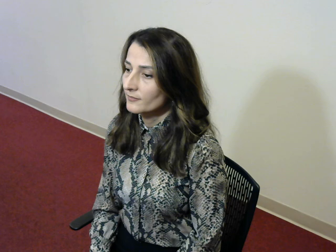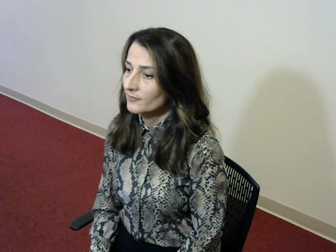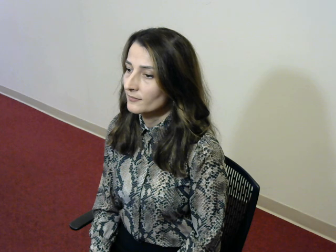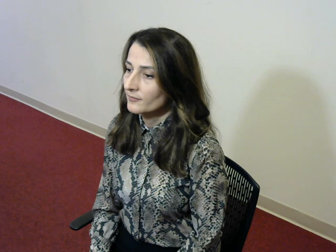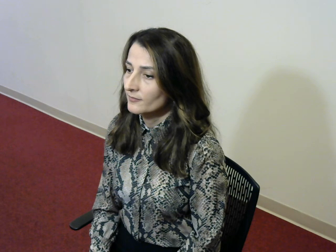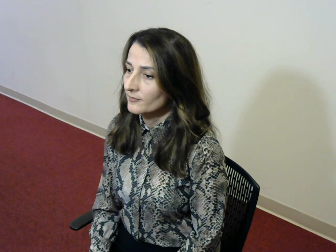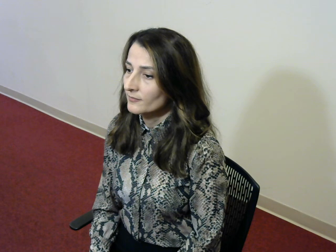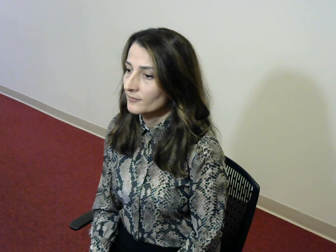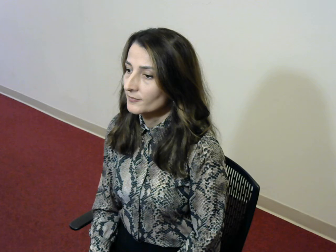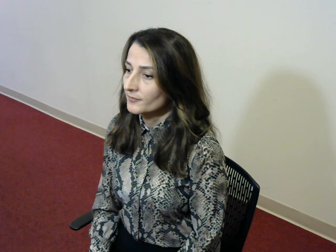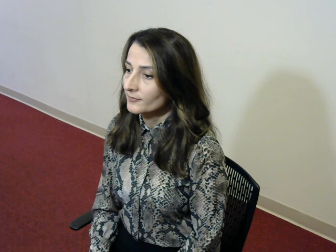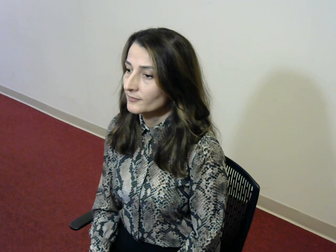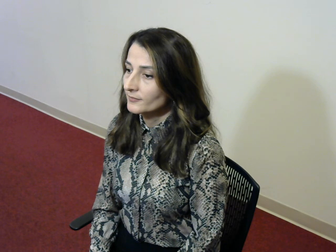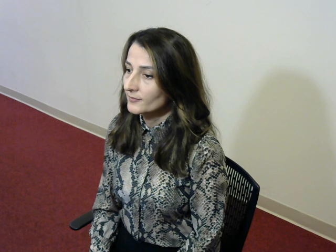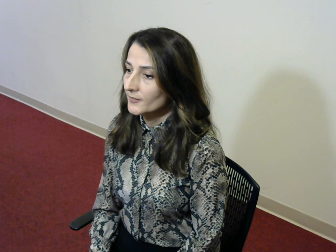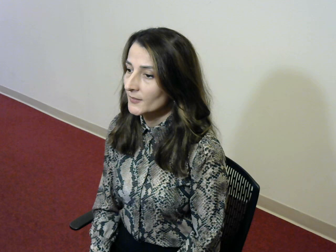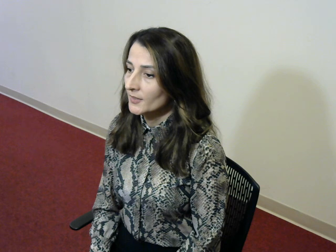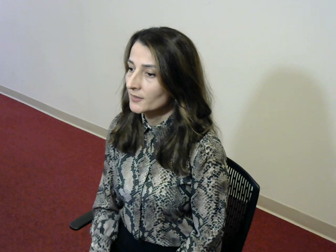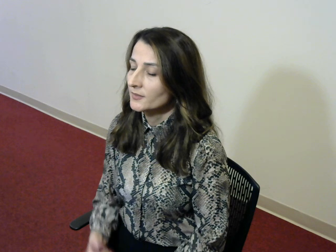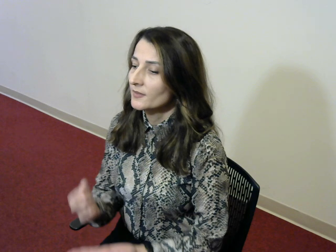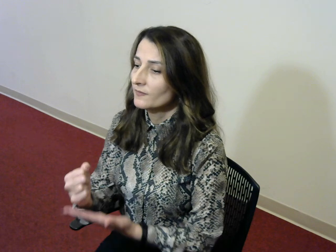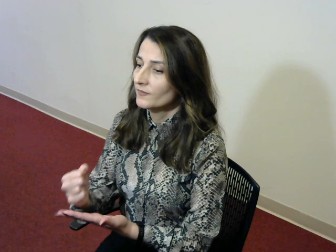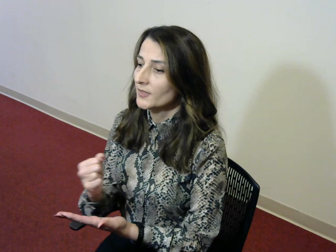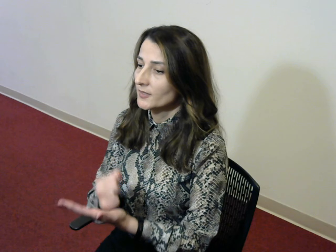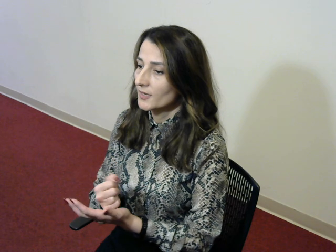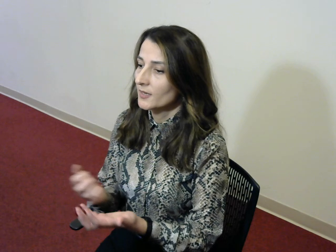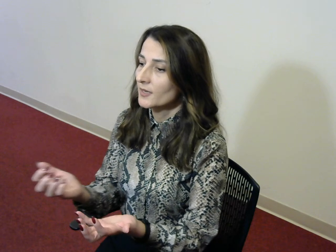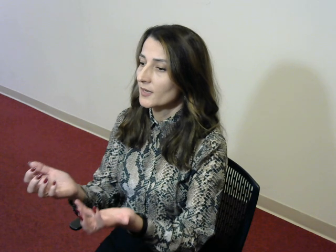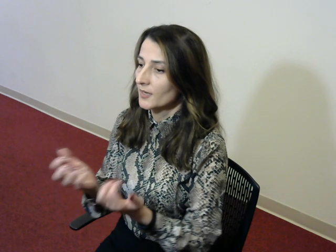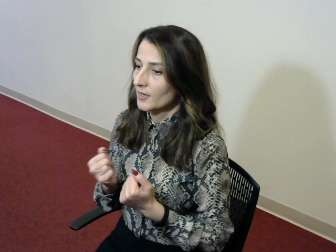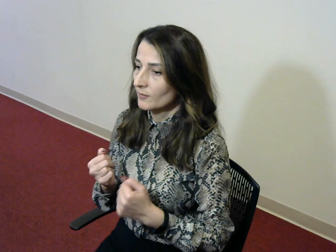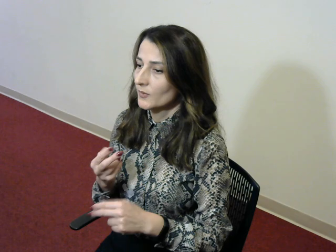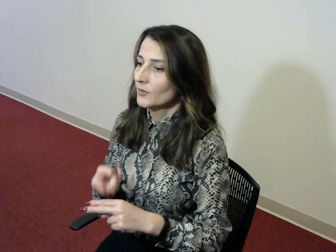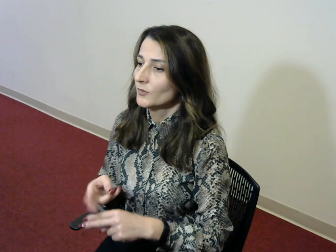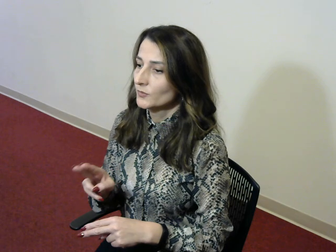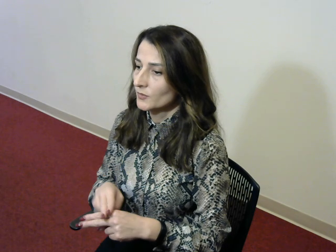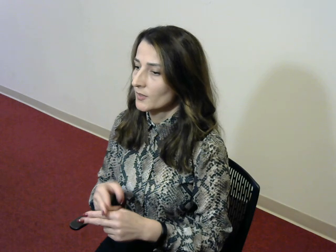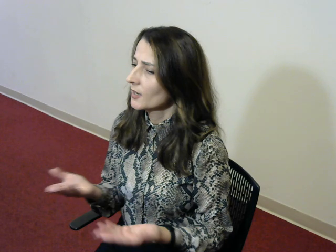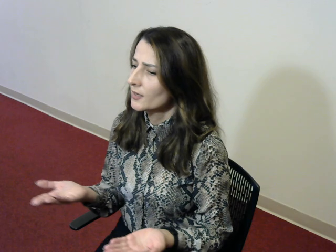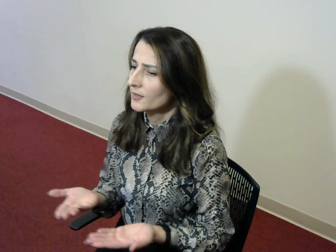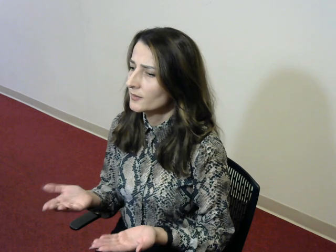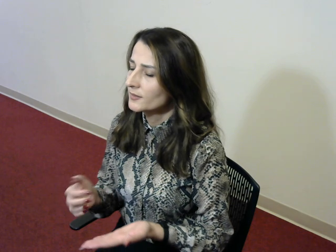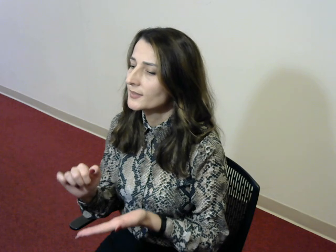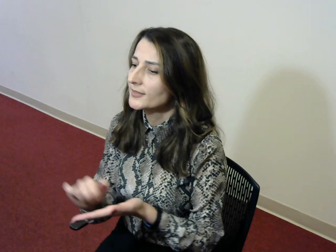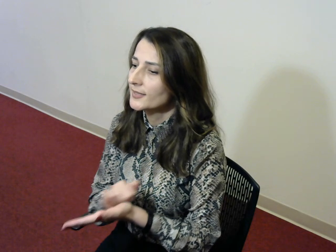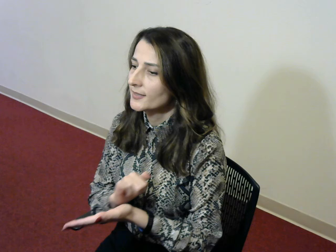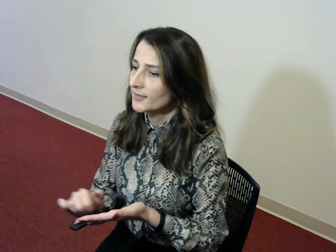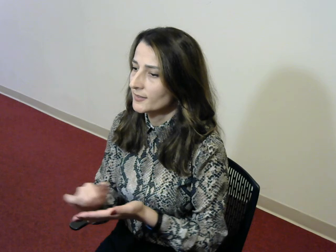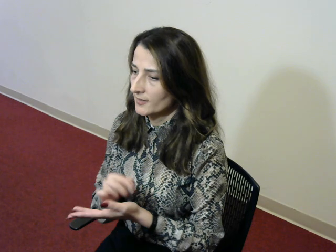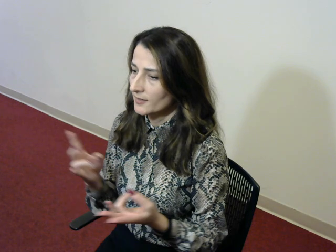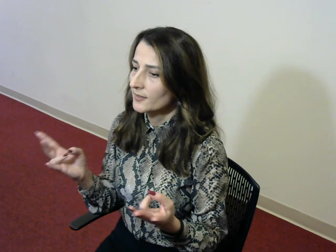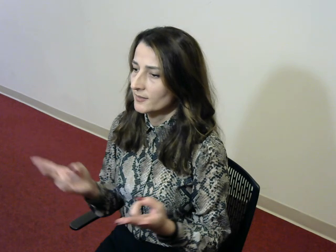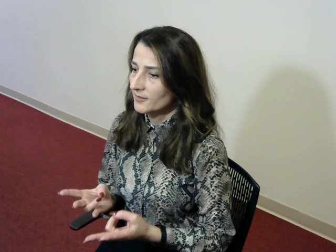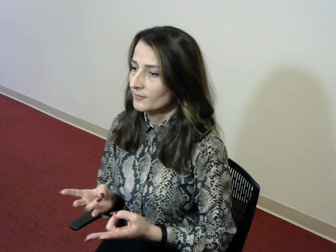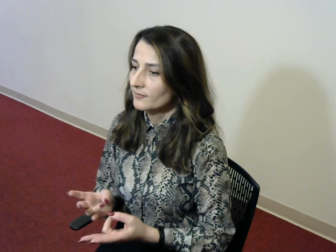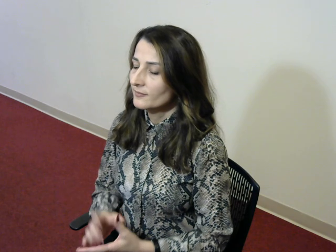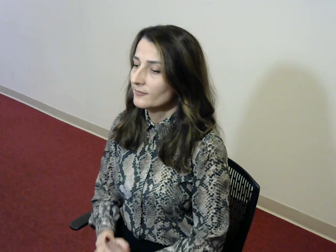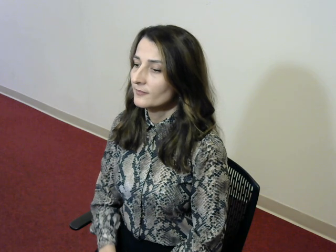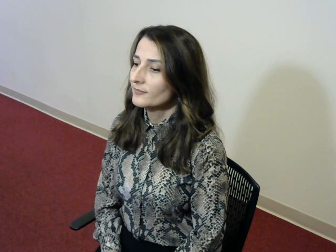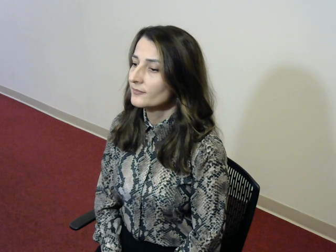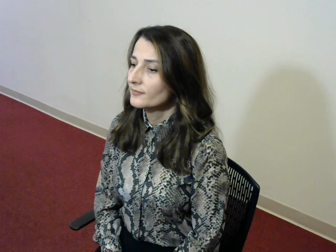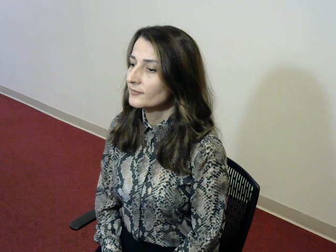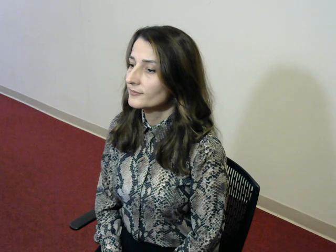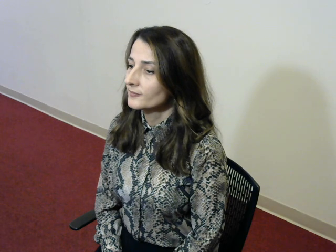Viza almaq üçün hansı sənədlər lazımdır?